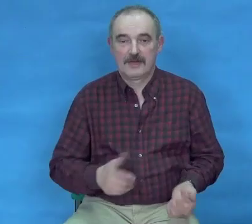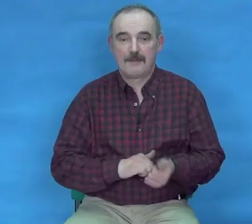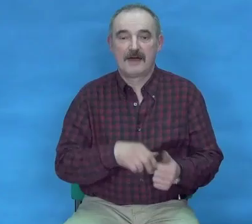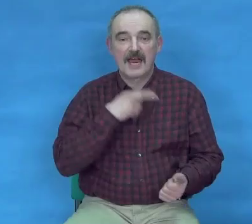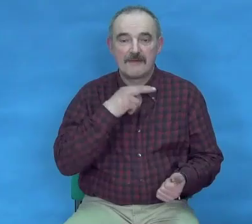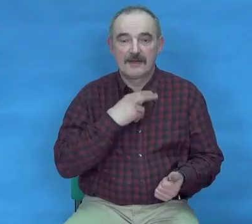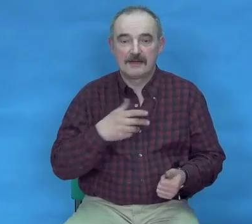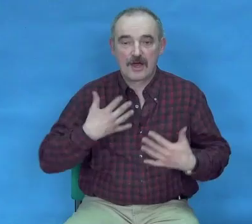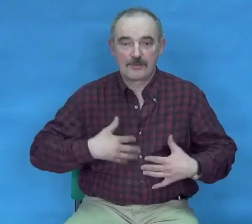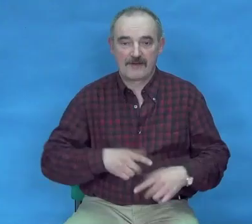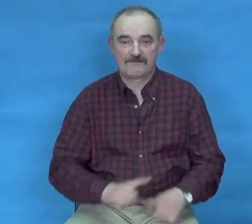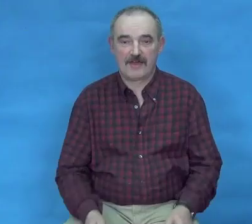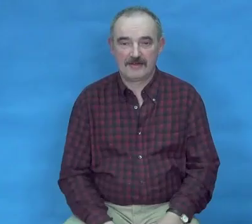Albo krawatu i ubrania nie wolno.